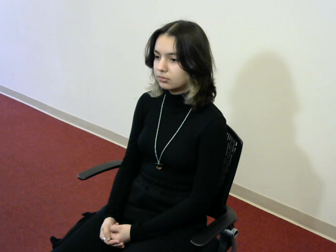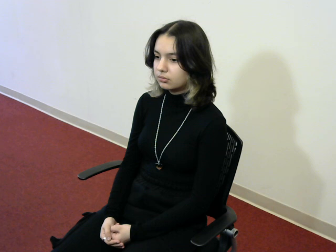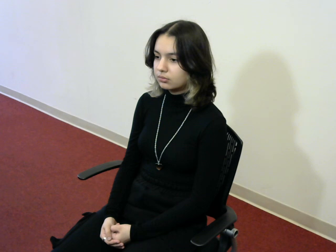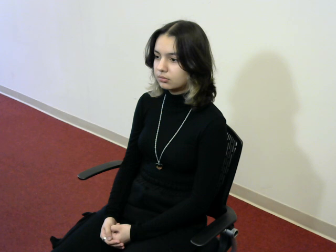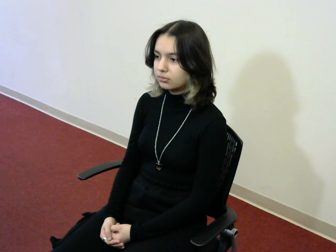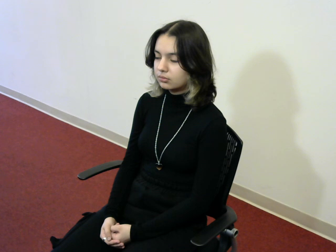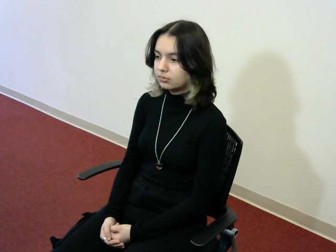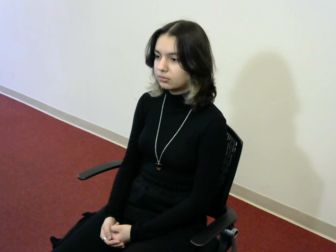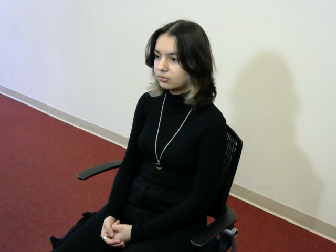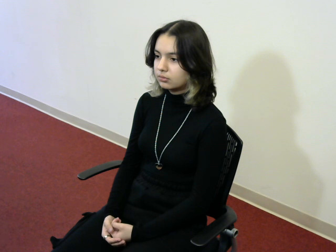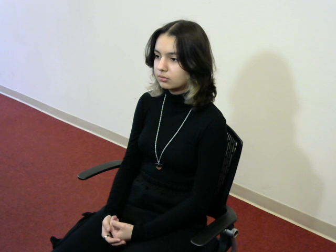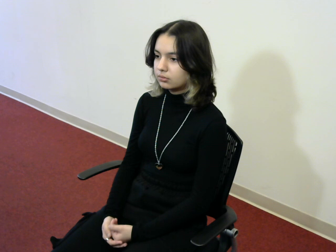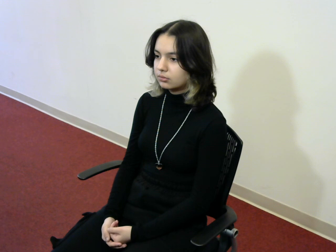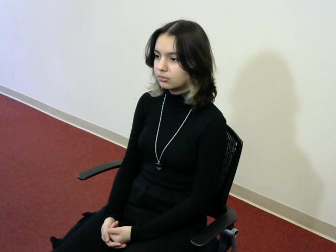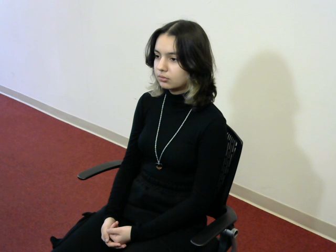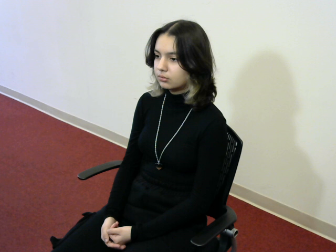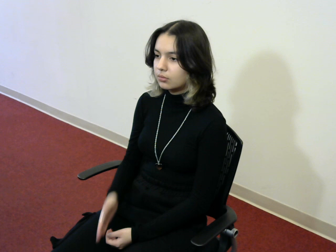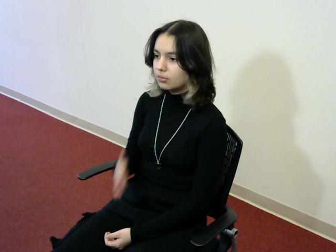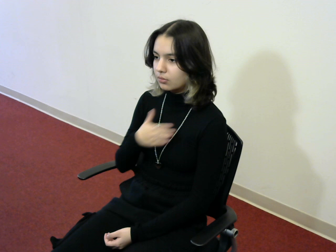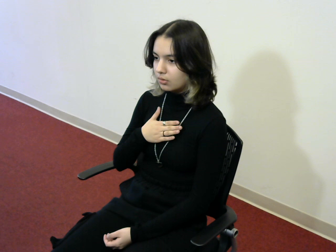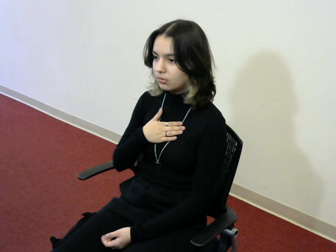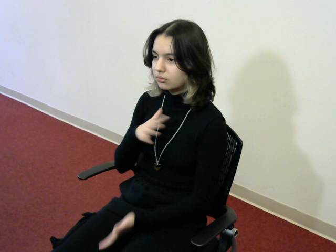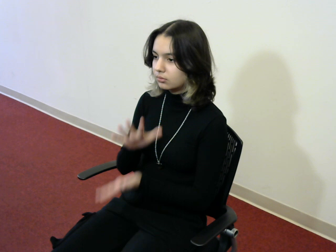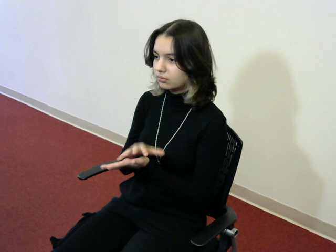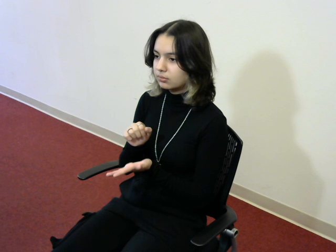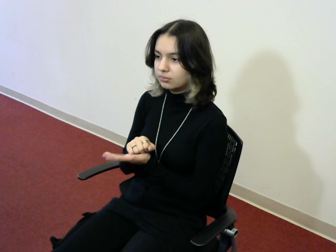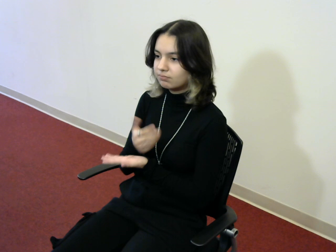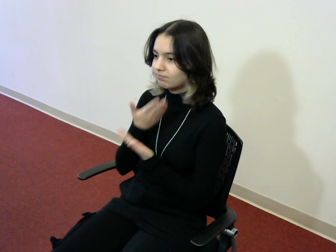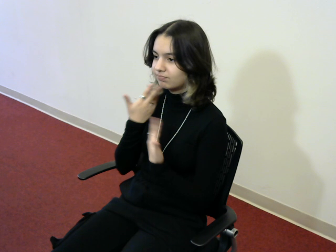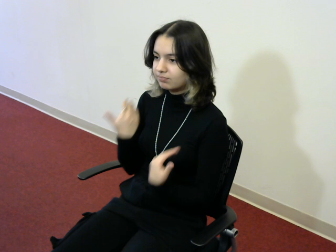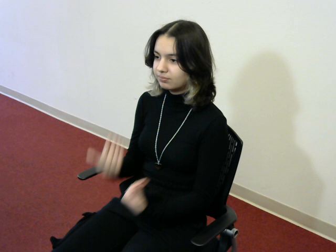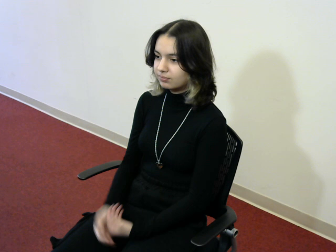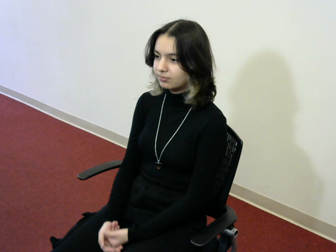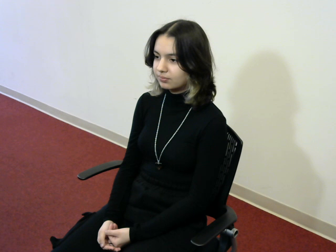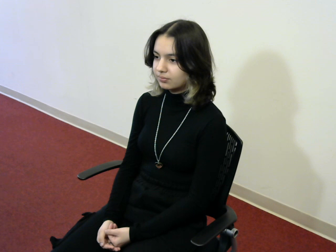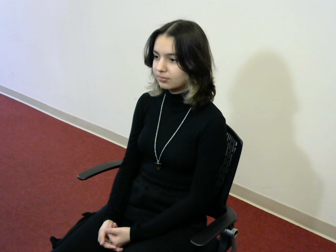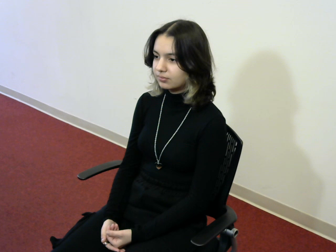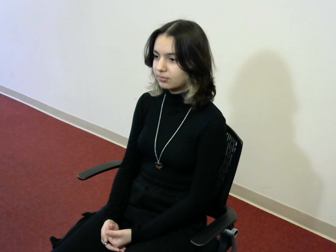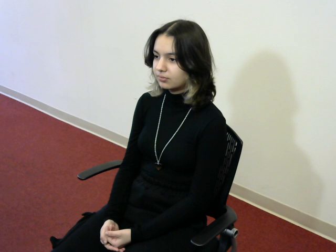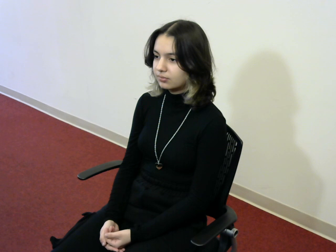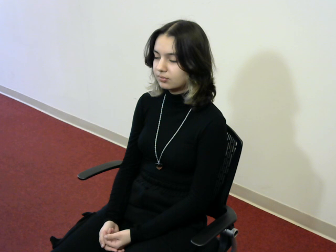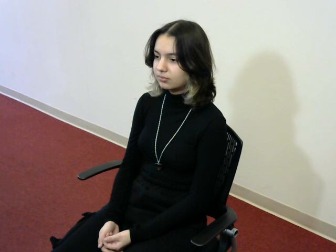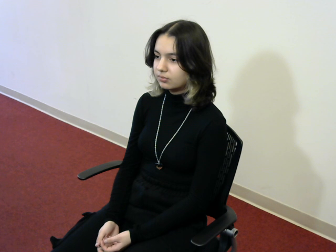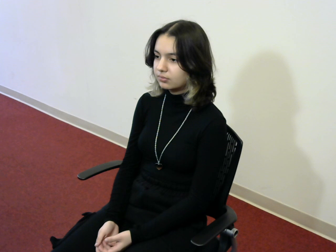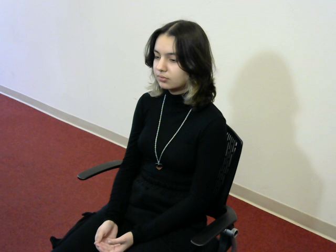Mənim ləqəbim yoxdur